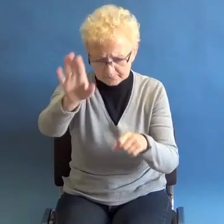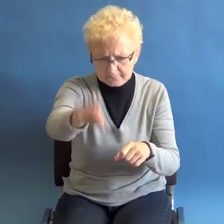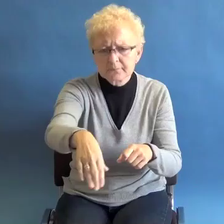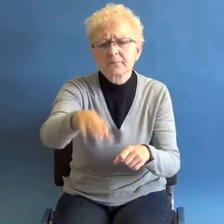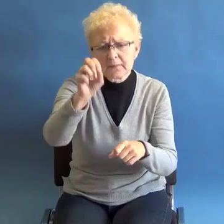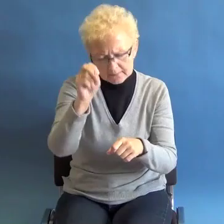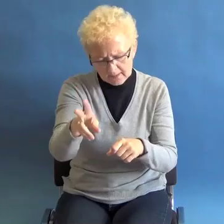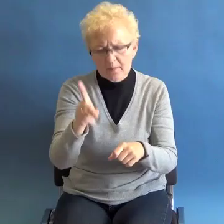Tak, prawda.